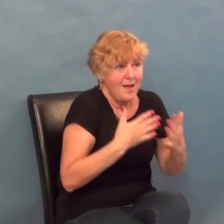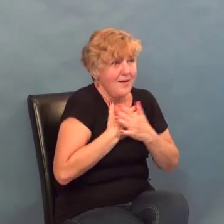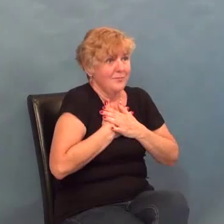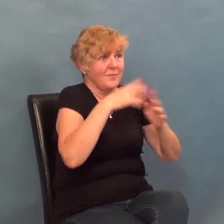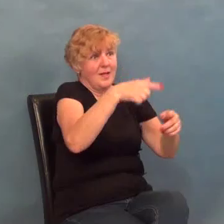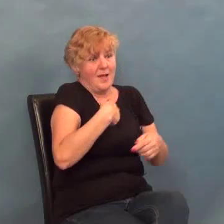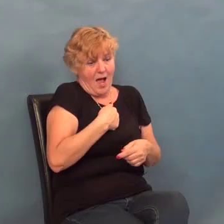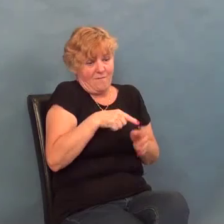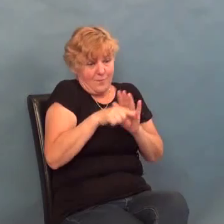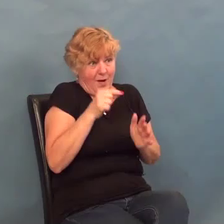Ja wybrałam, a teraz ty.